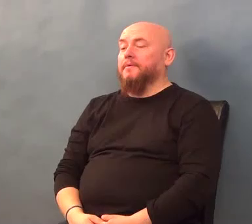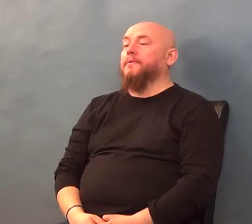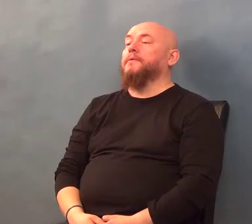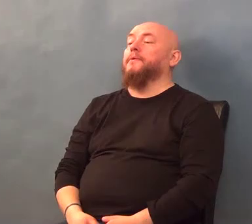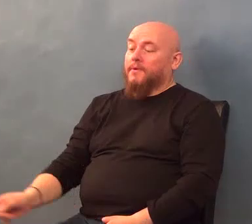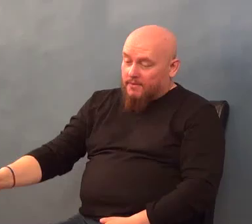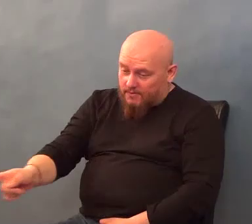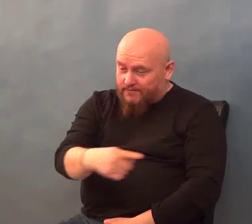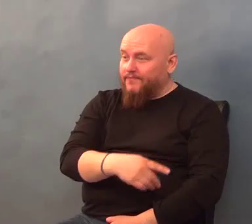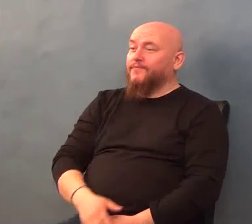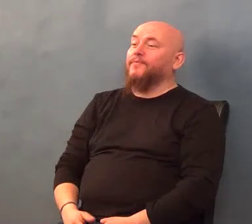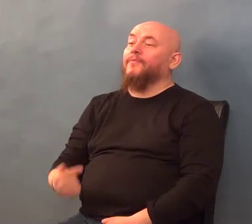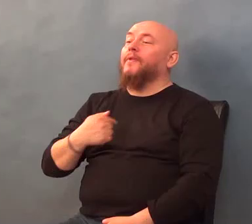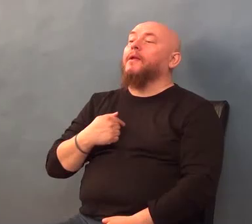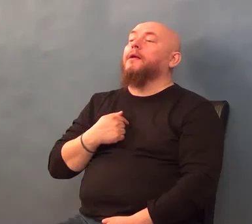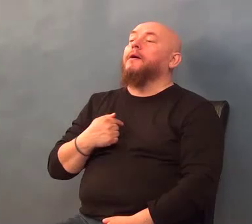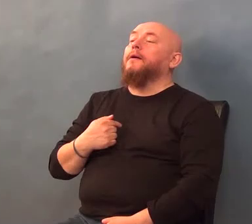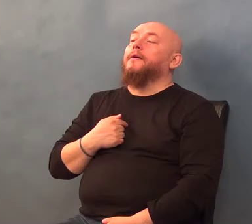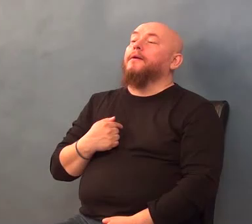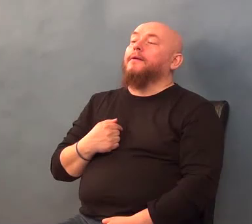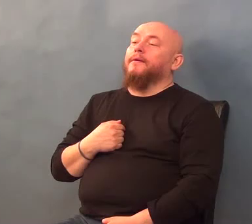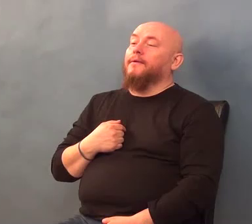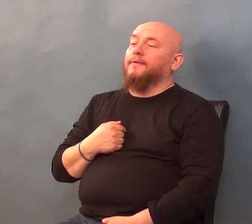Nie, ja, ja...